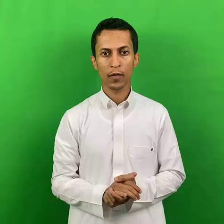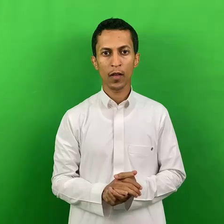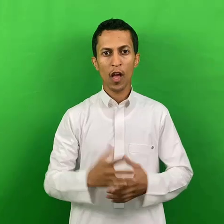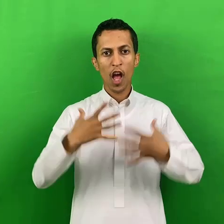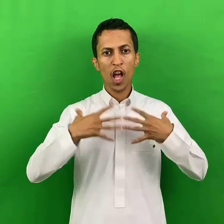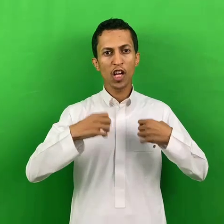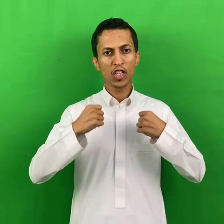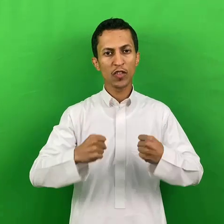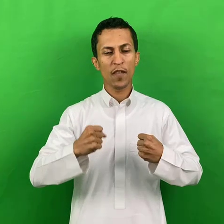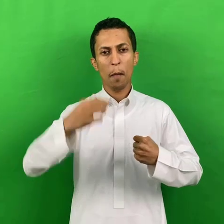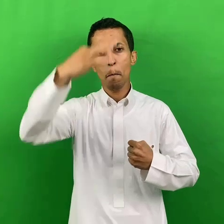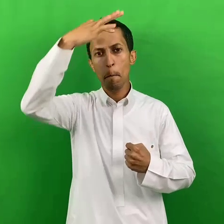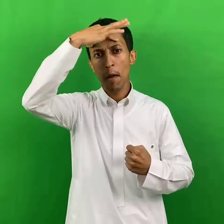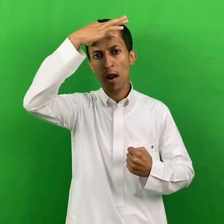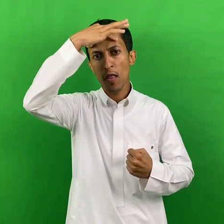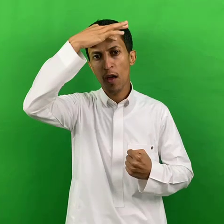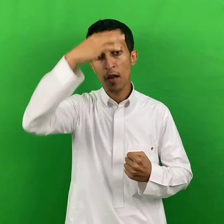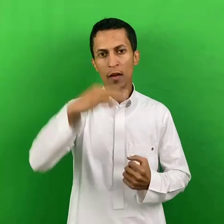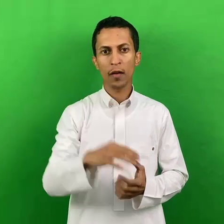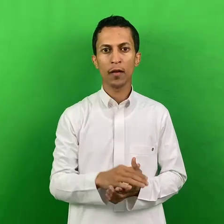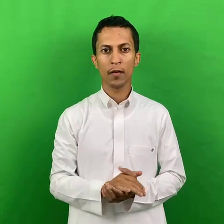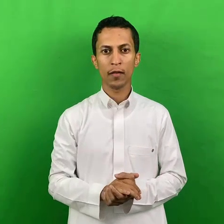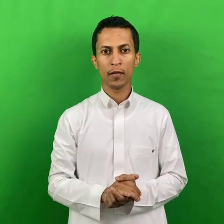اشف مرضانا